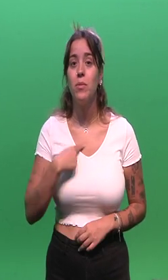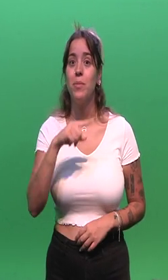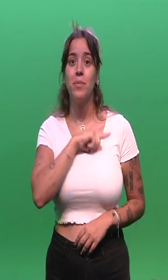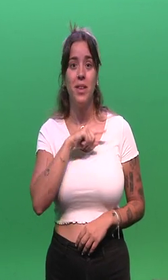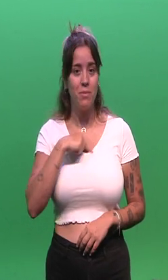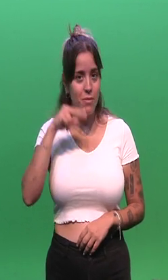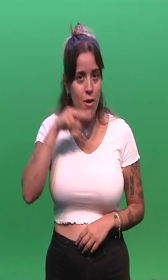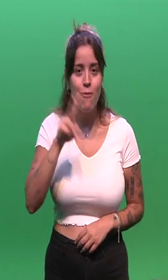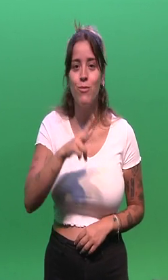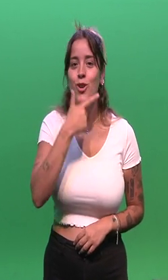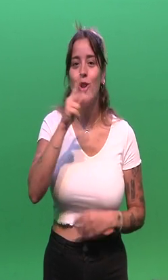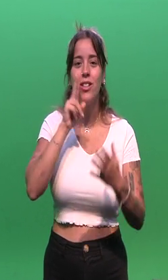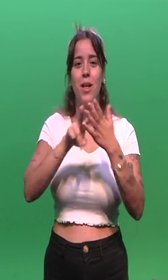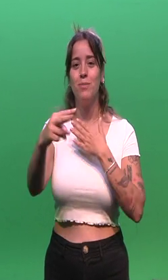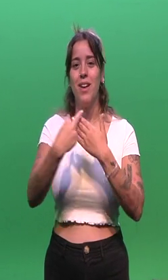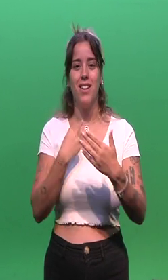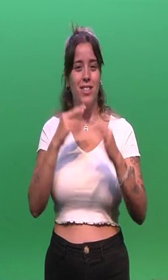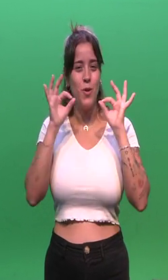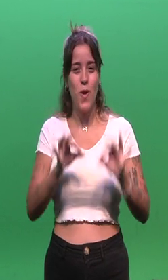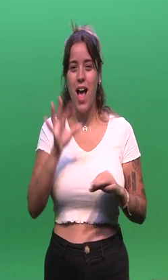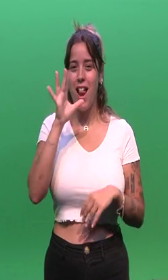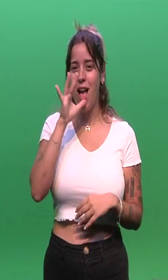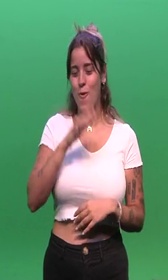Veig que la meva orina és transparent, com l'aigua.